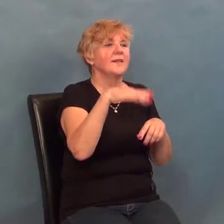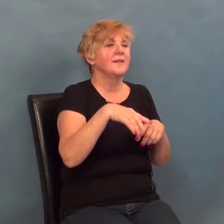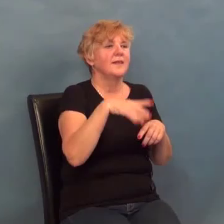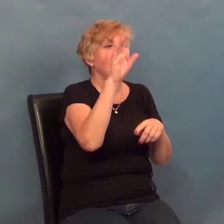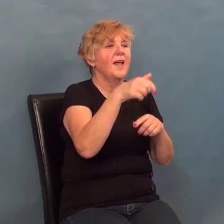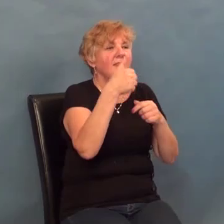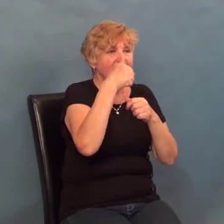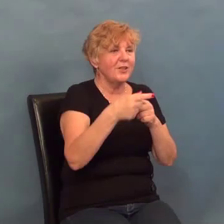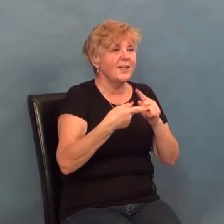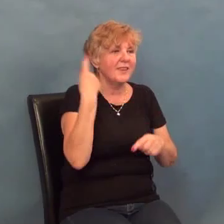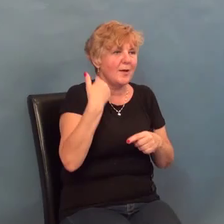Tydzień temu było fajnie.